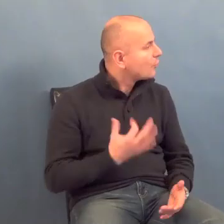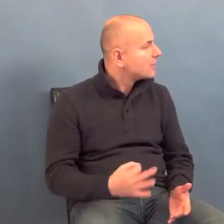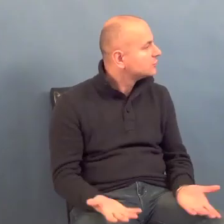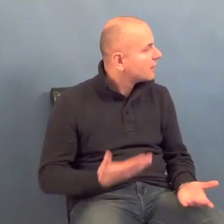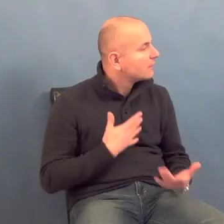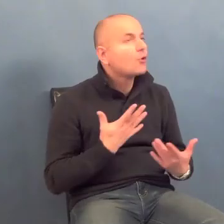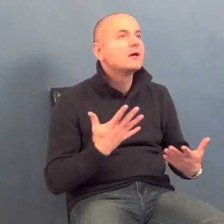Nie mam pojęcia.